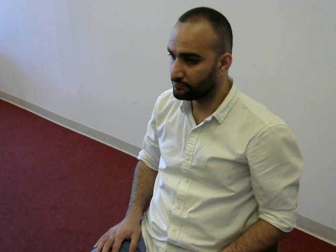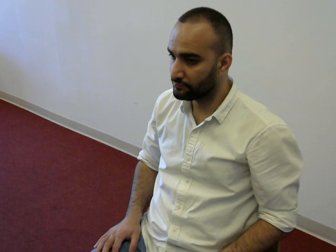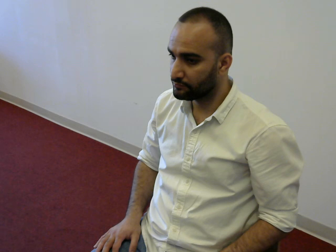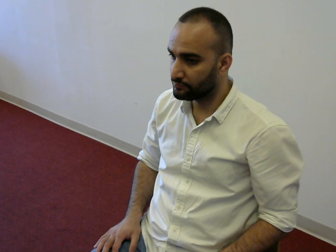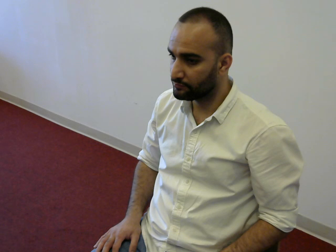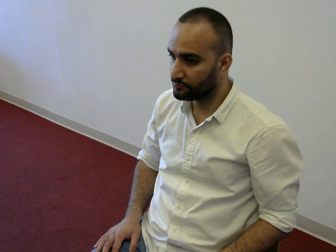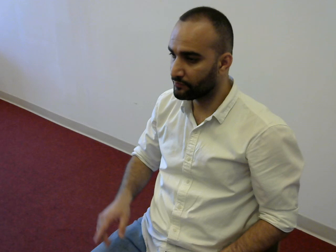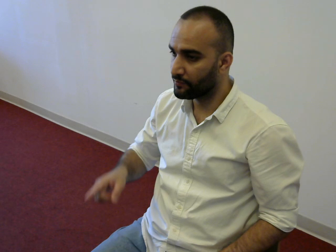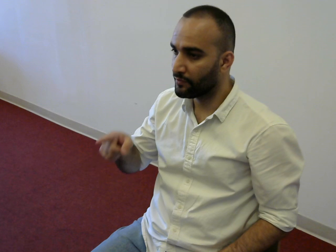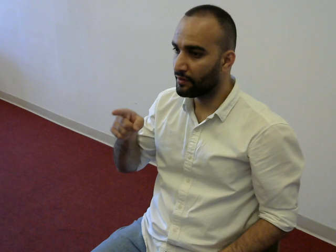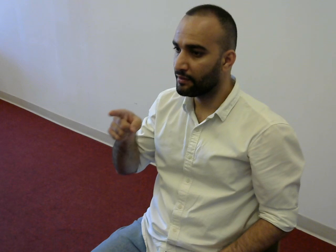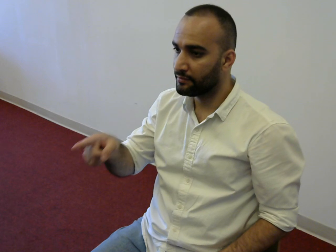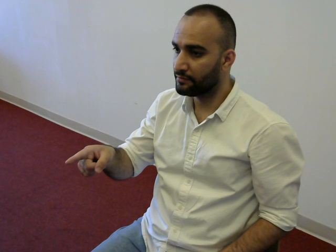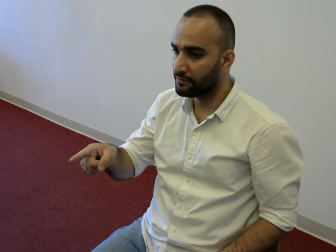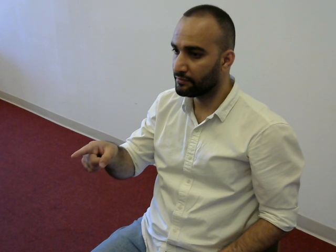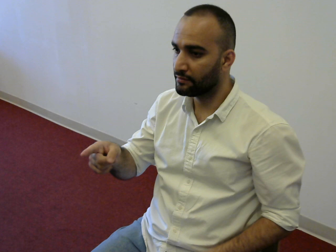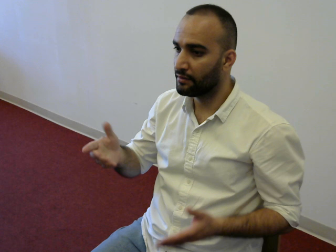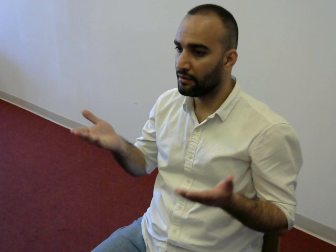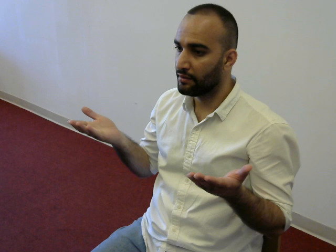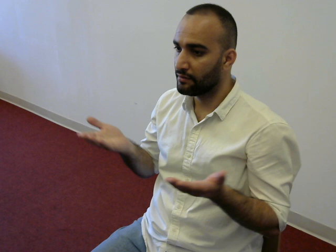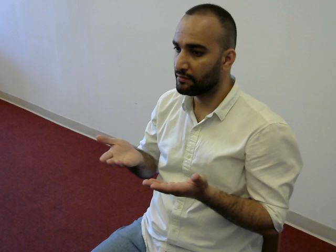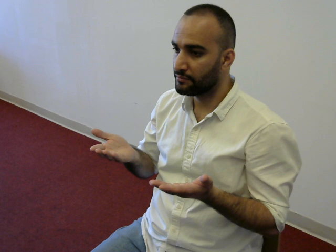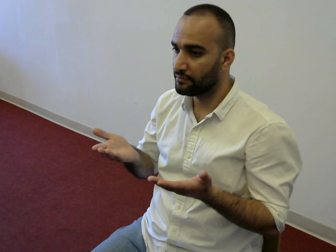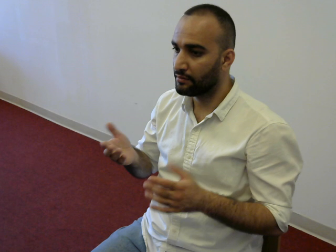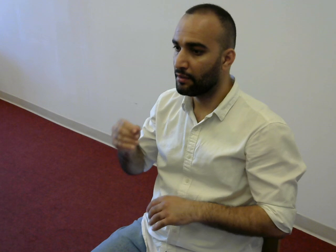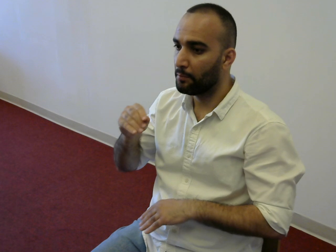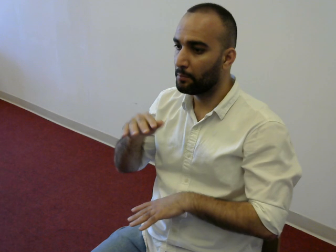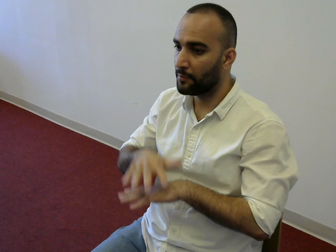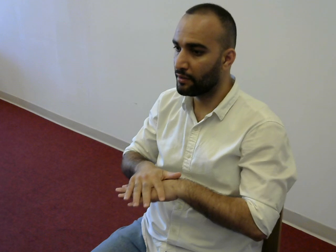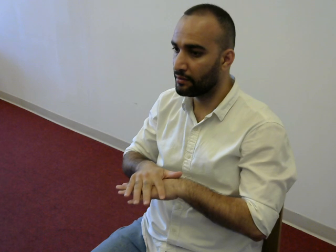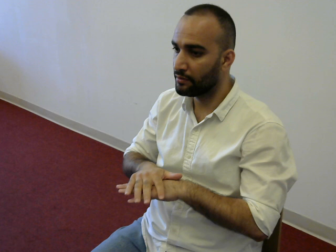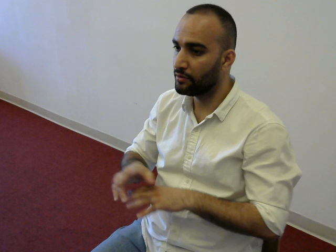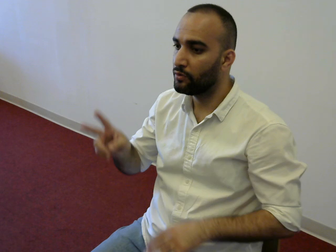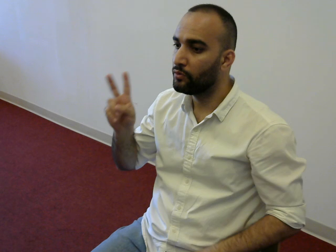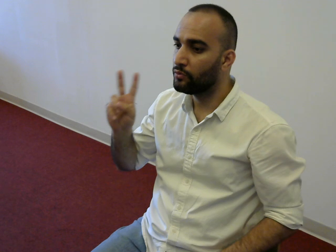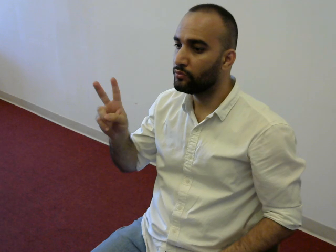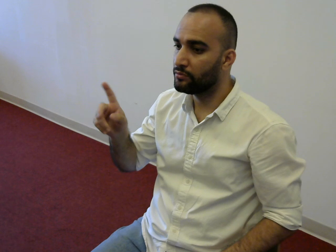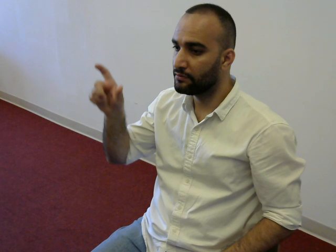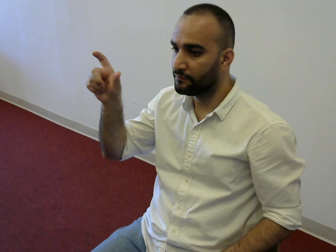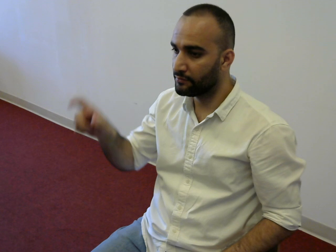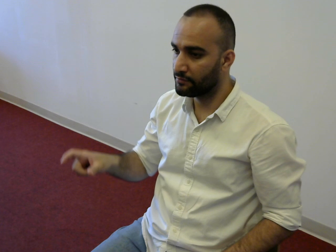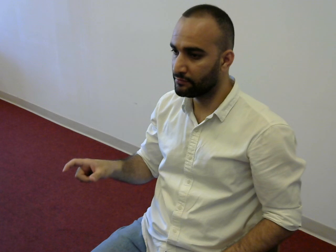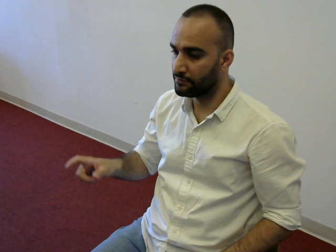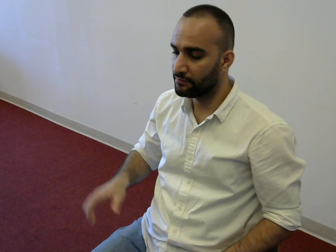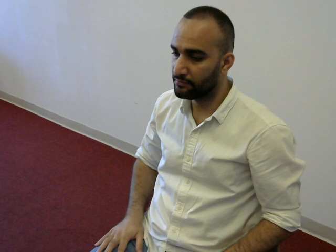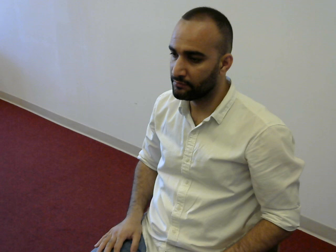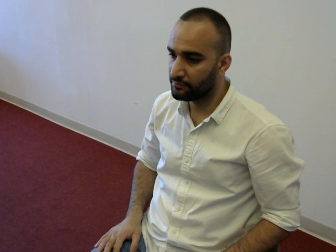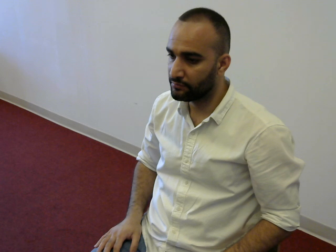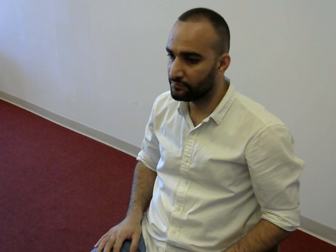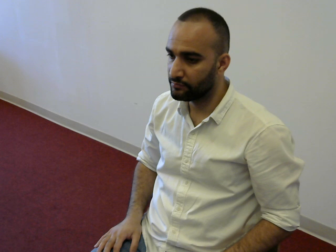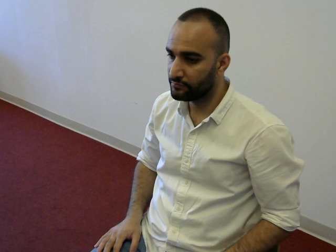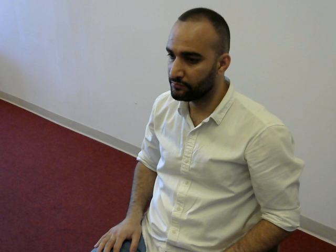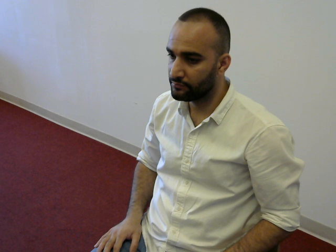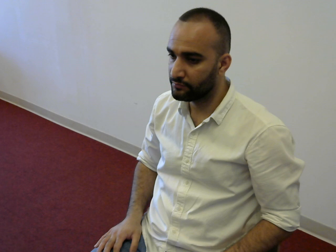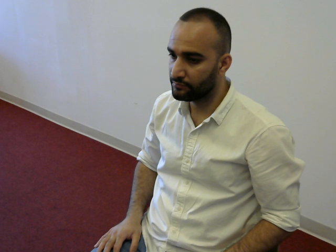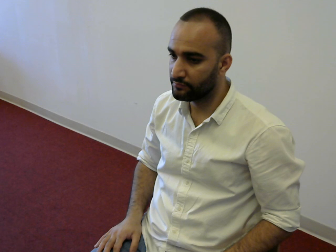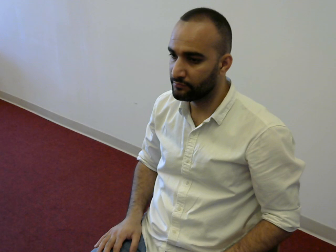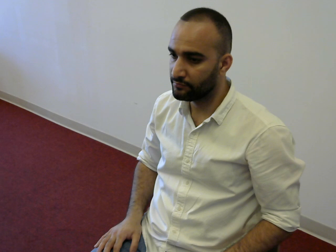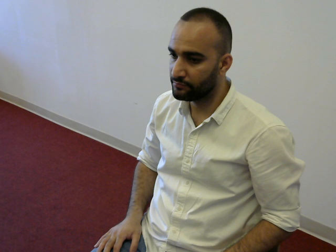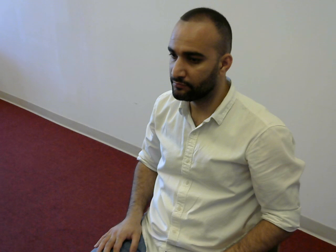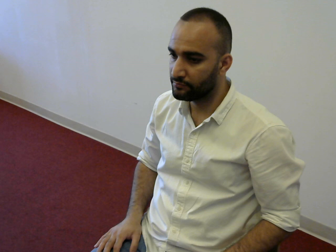Siz hansı bankın müştərisisiniz?